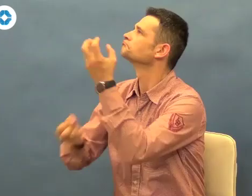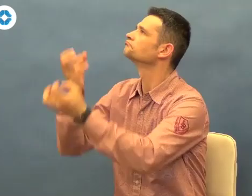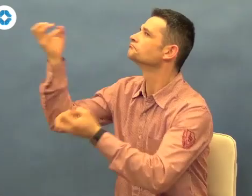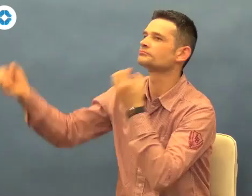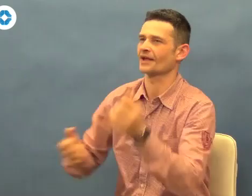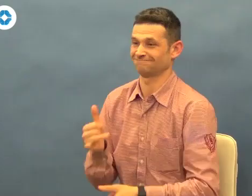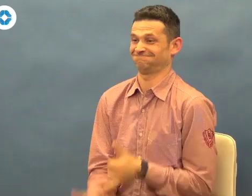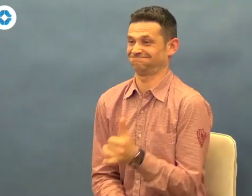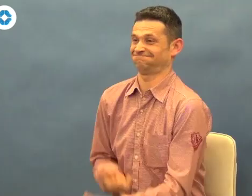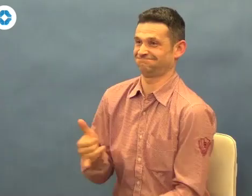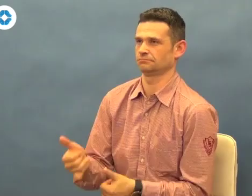Chłopiec jechał na rowerze